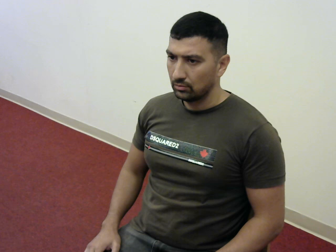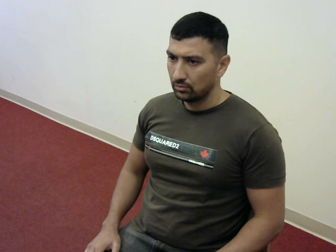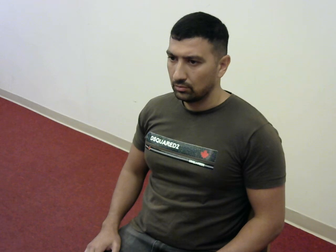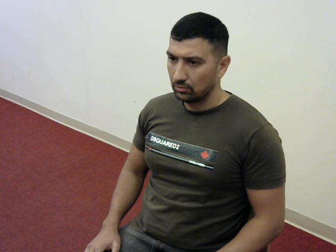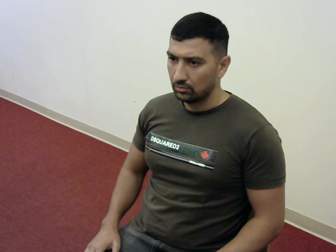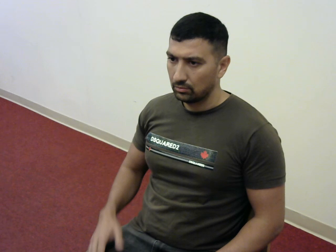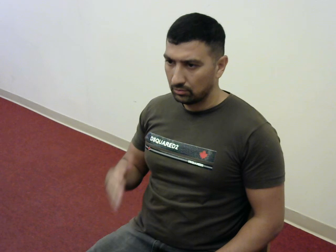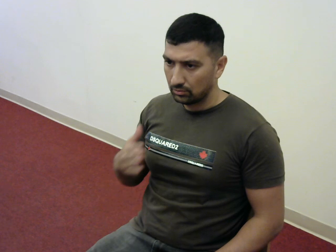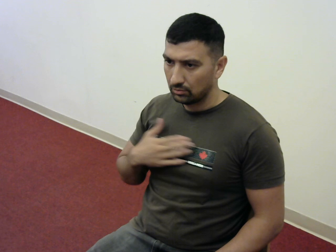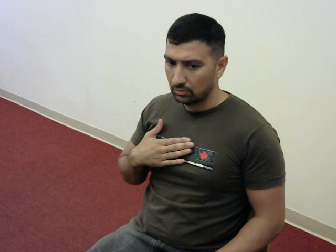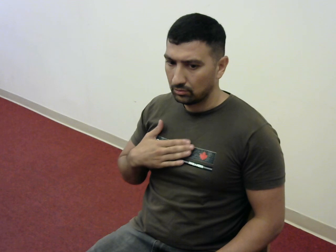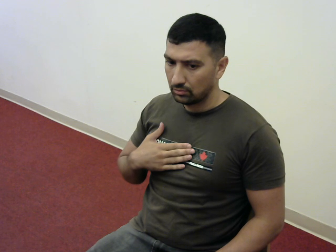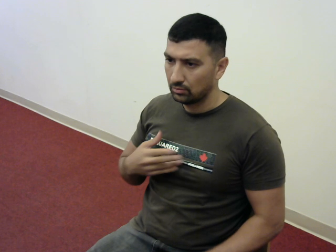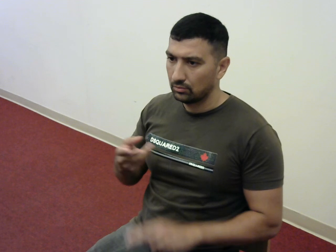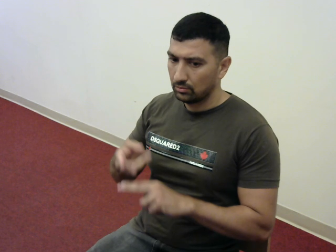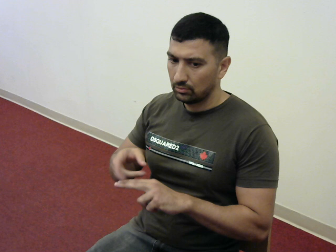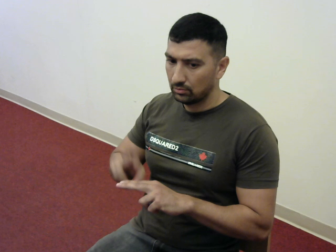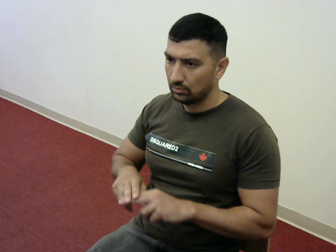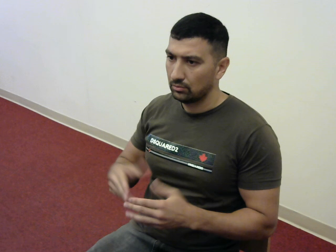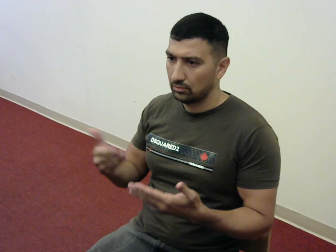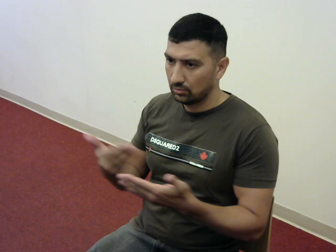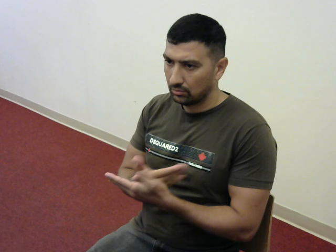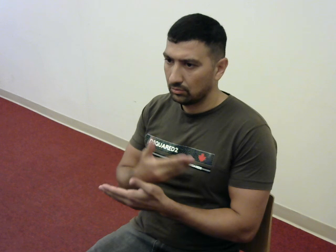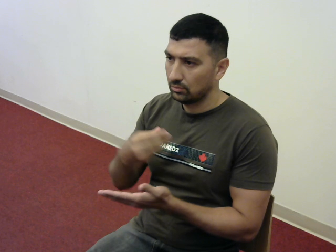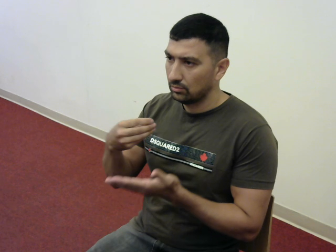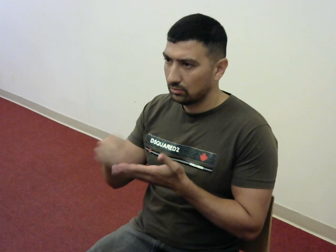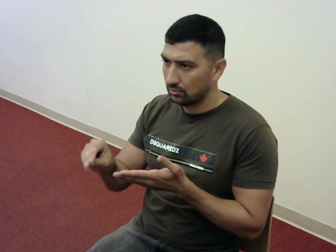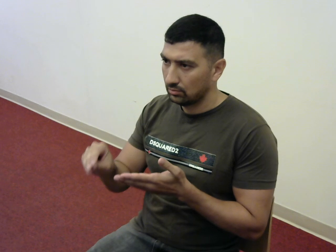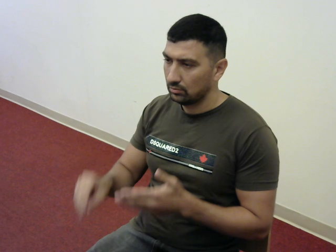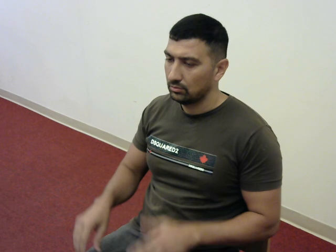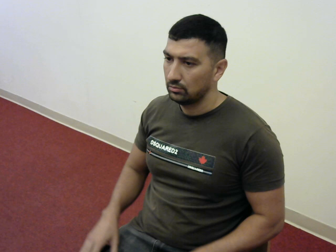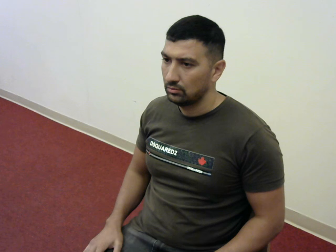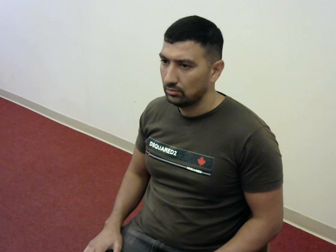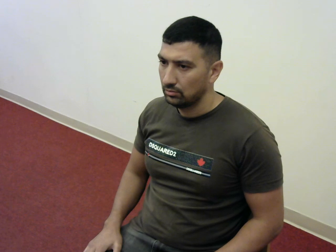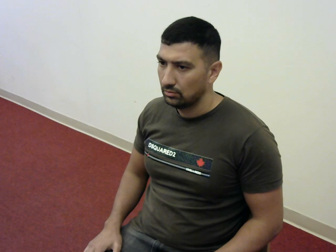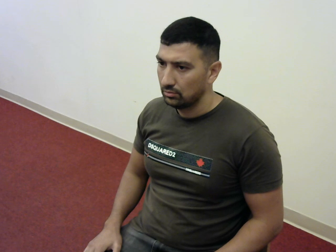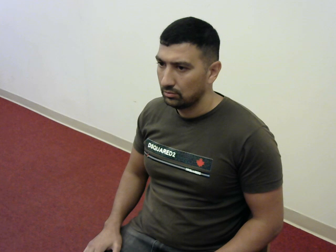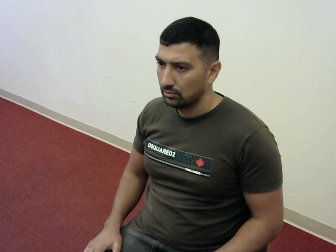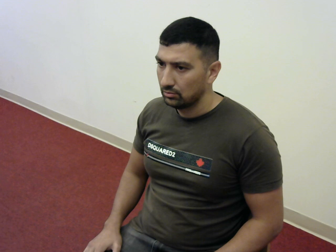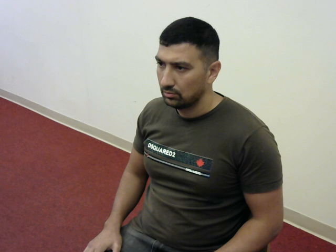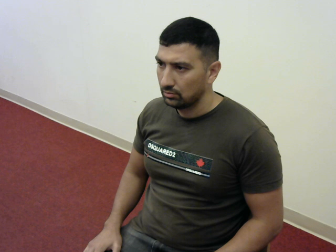Mən bunu yeni almışam